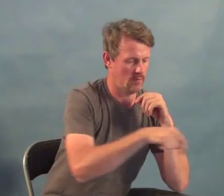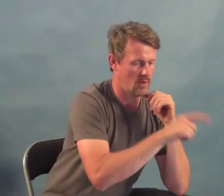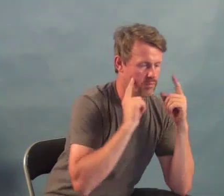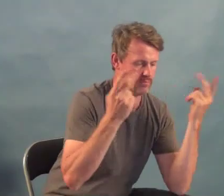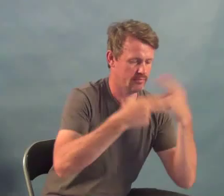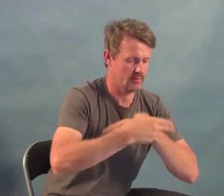Nie ma szlabanu.